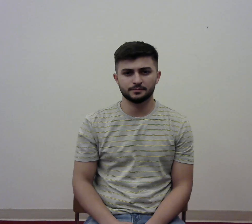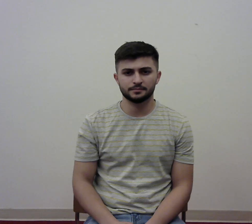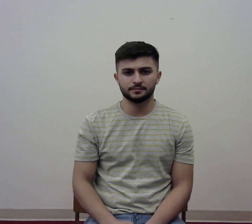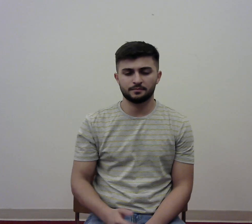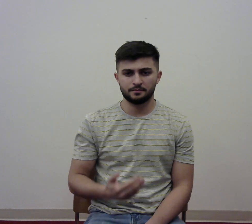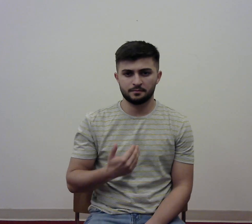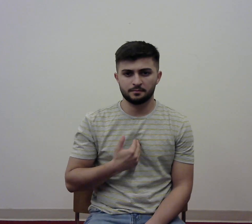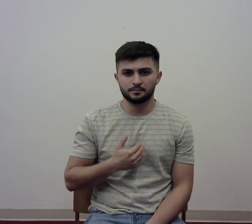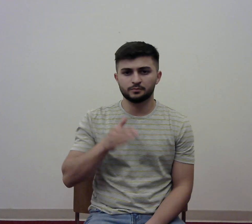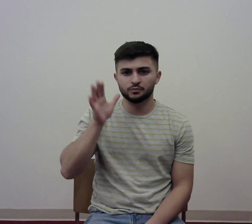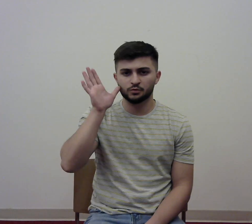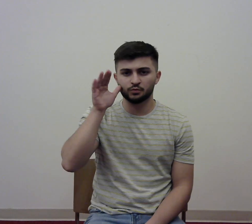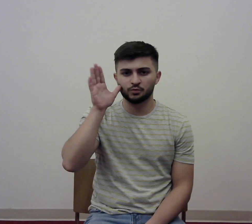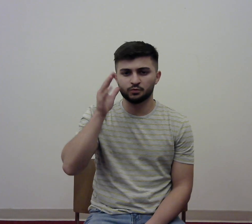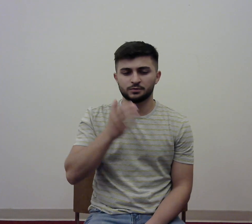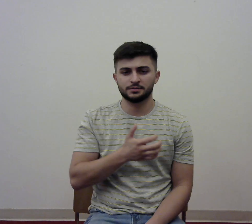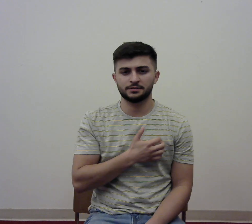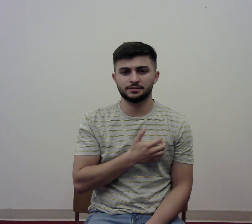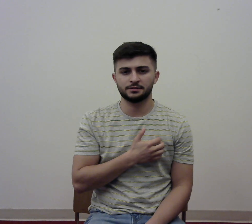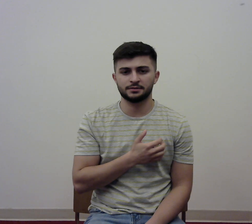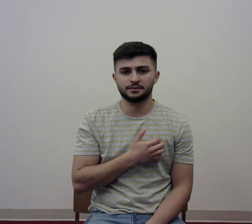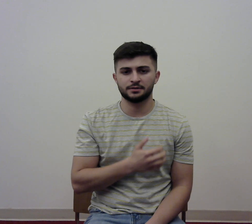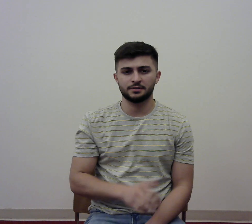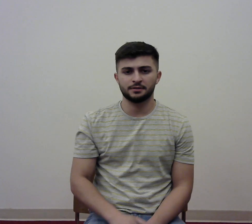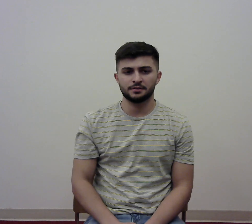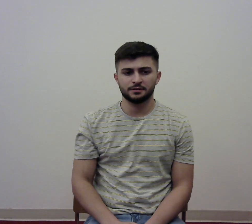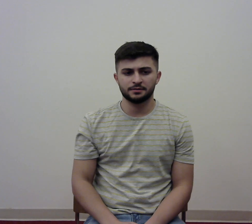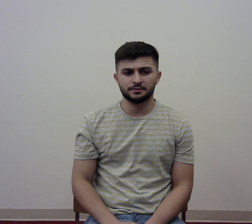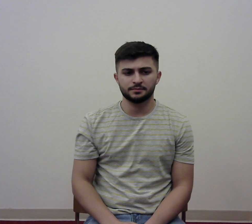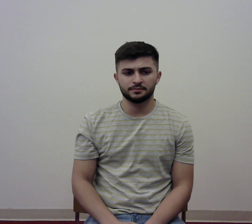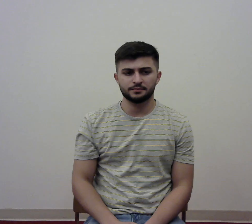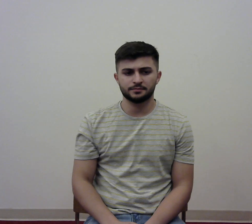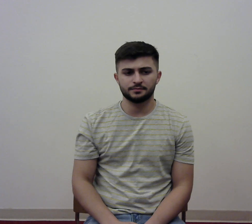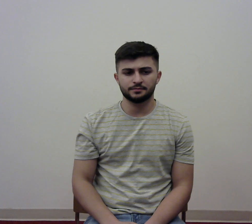Mən su istəyirəm